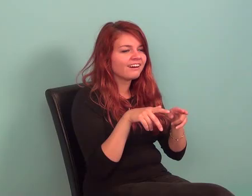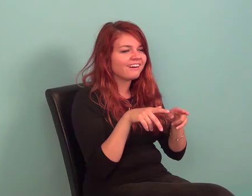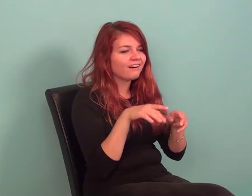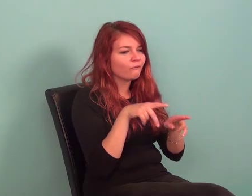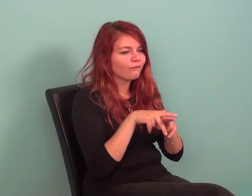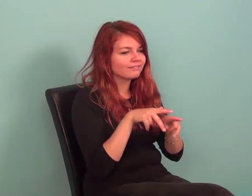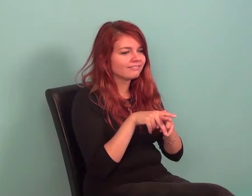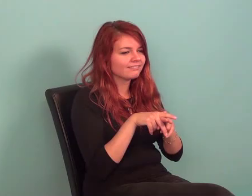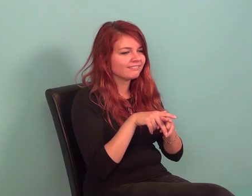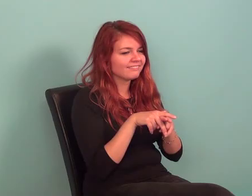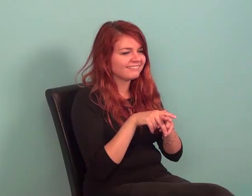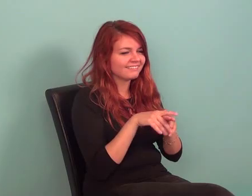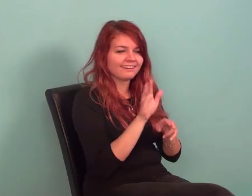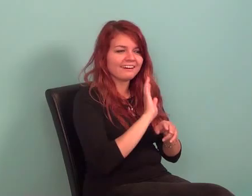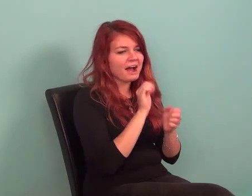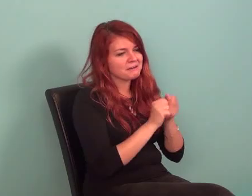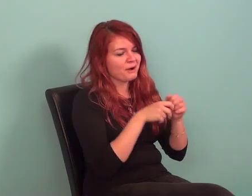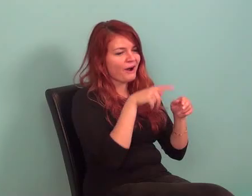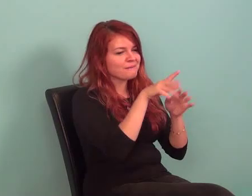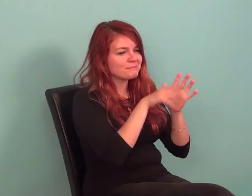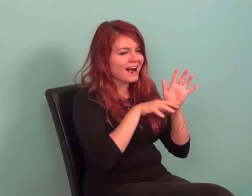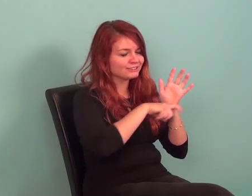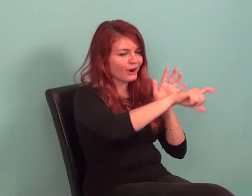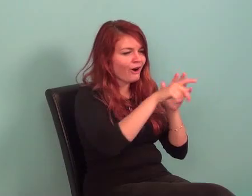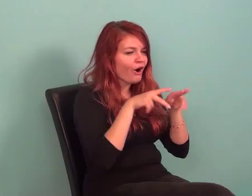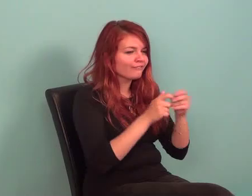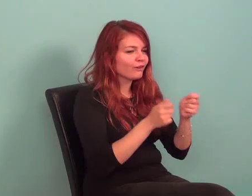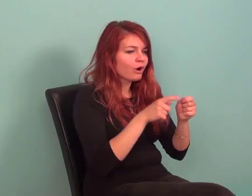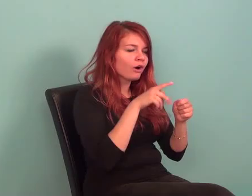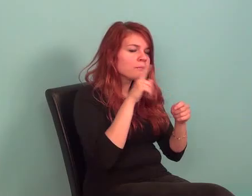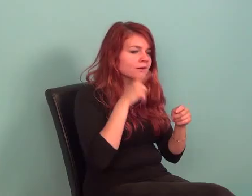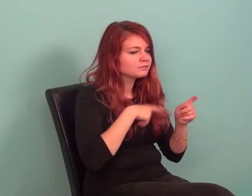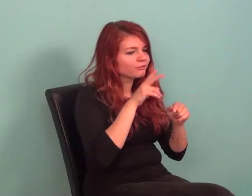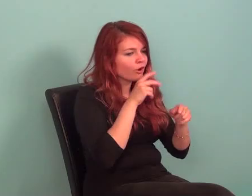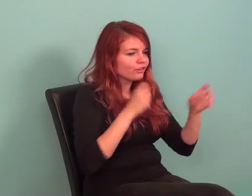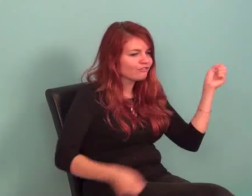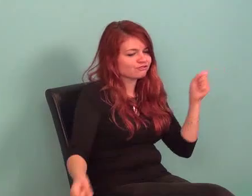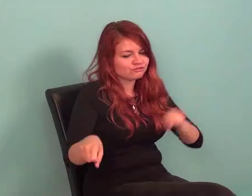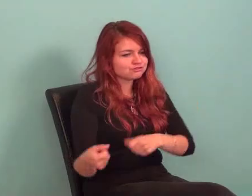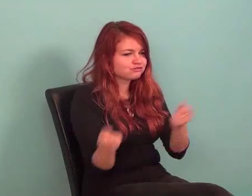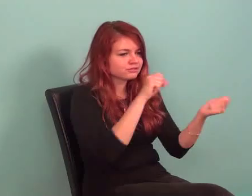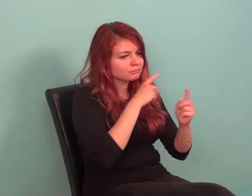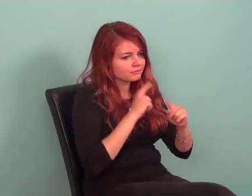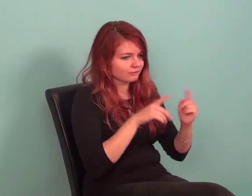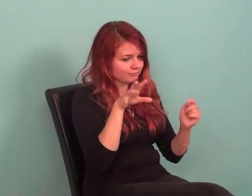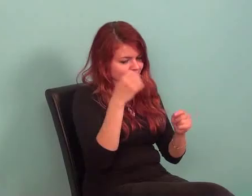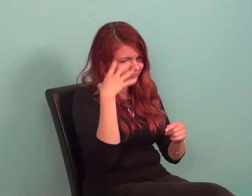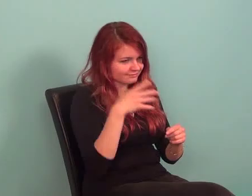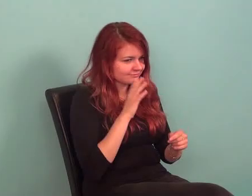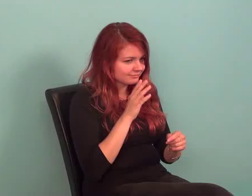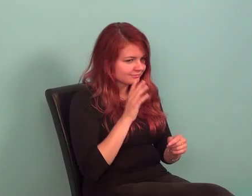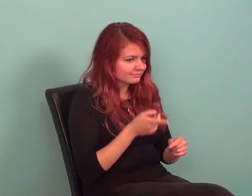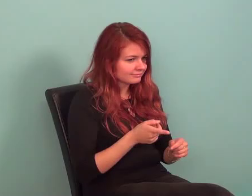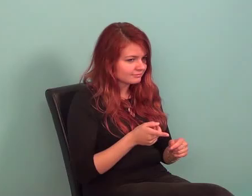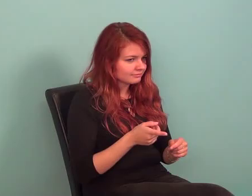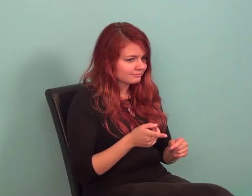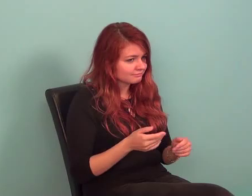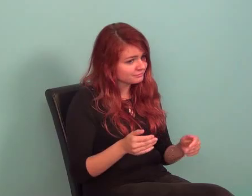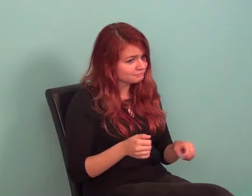Koń... Nie! Albo w mieście jest postój dla koni i jakiś pan oblewa wodą konia, więc chyba o to chodzi, że nie wolno, bo to już jest jak prysznic.